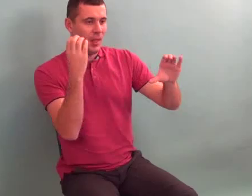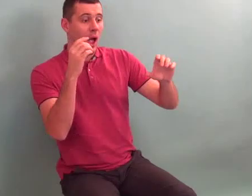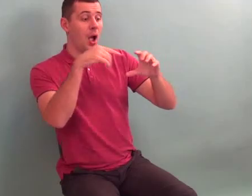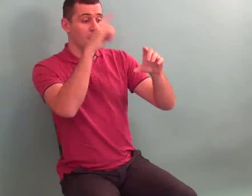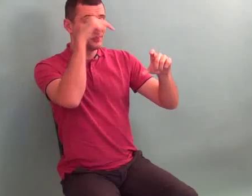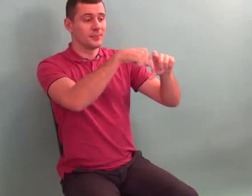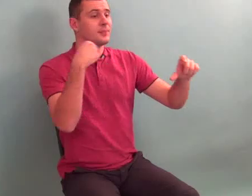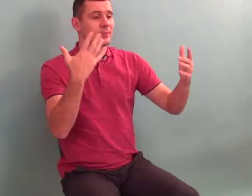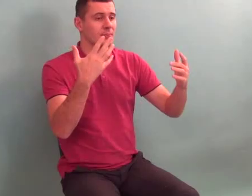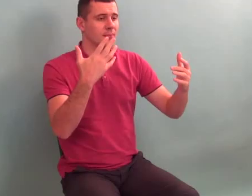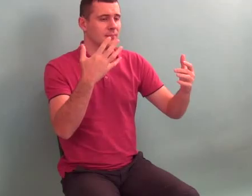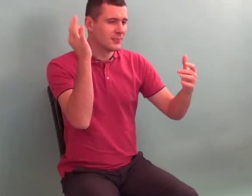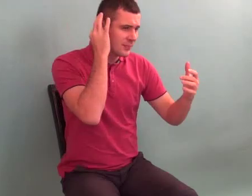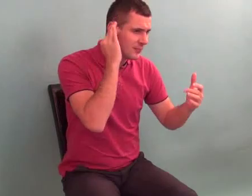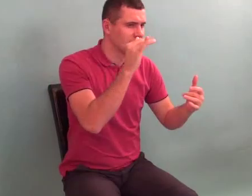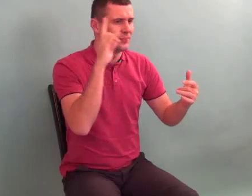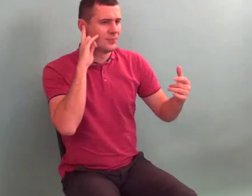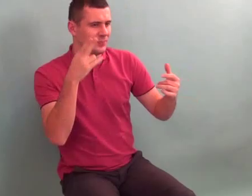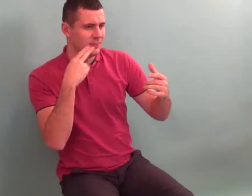W środku siedzą słyszący i niesłyszący.